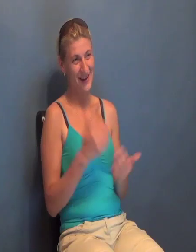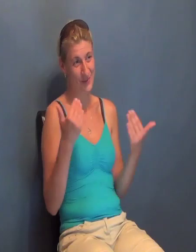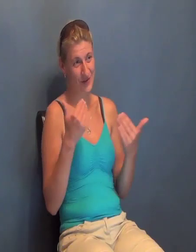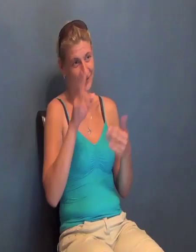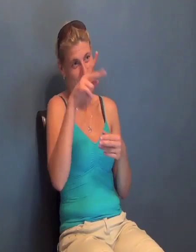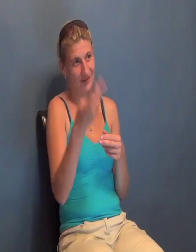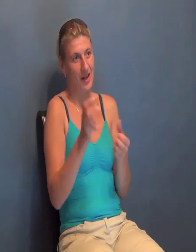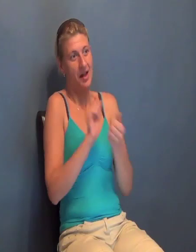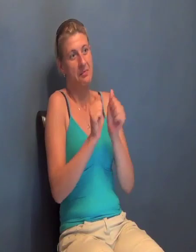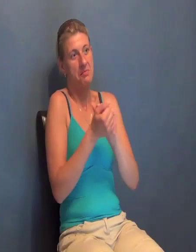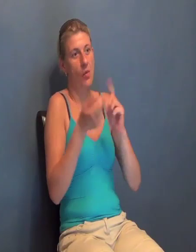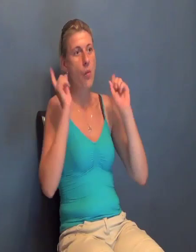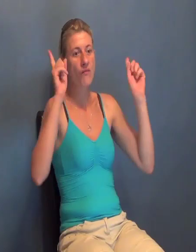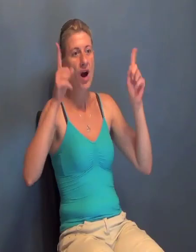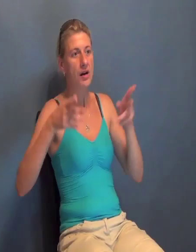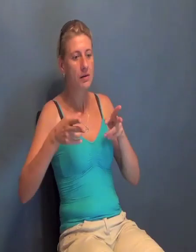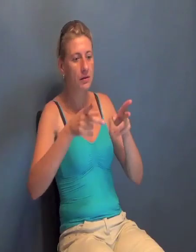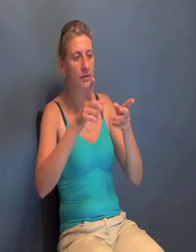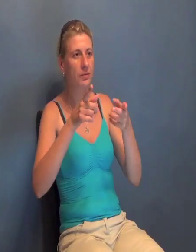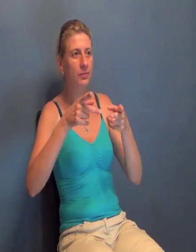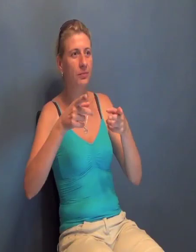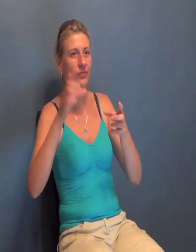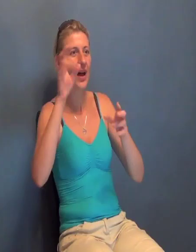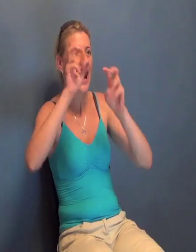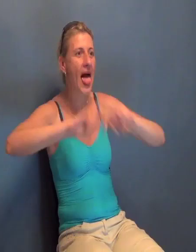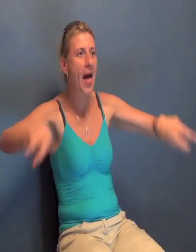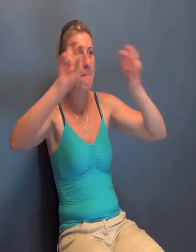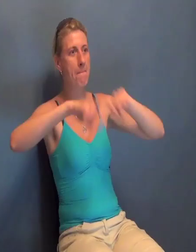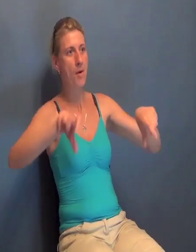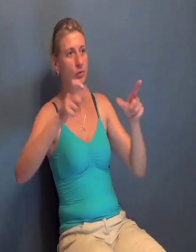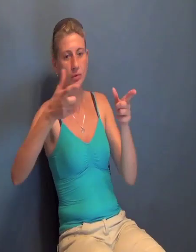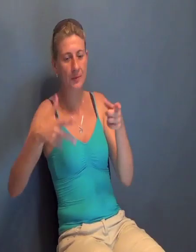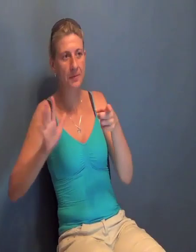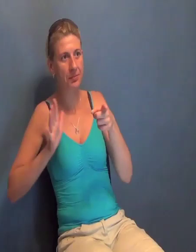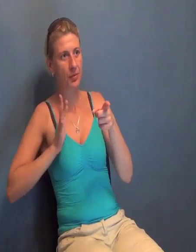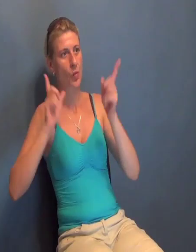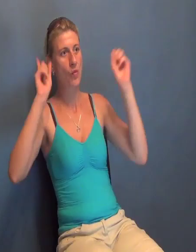Może upadek albo uwaga przed remontem ulicy, jest coś niebezpiecznego.